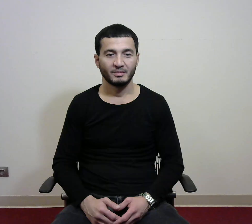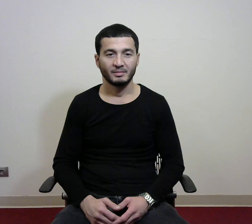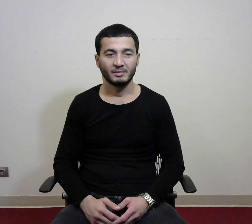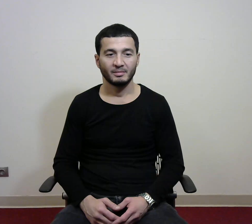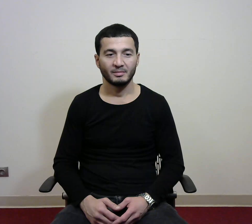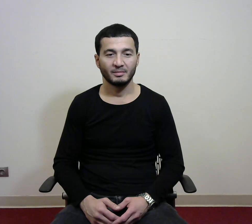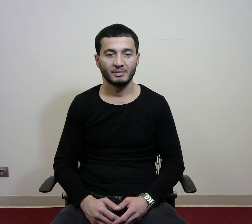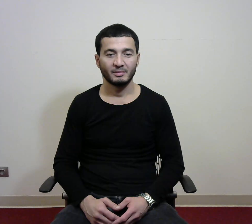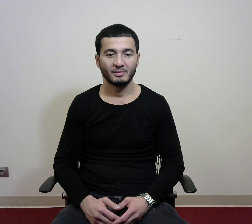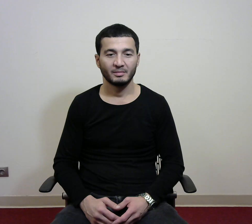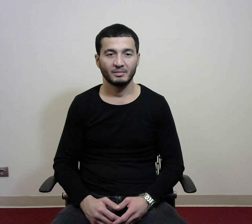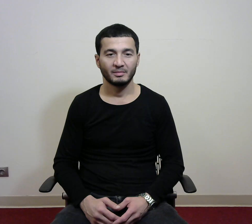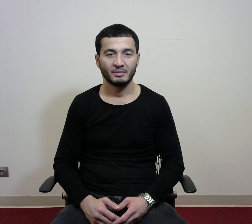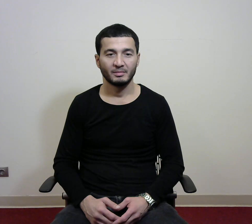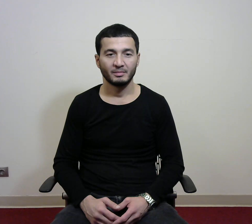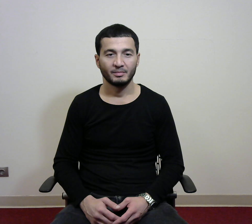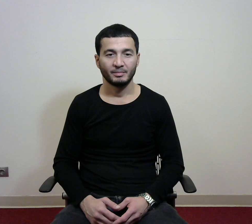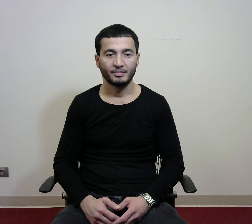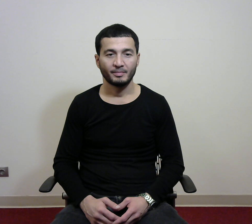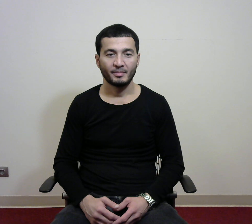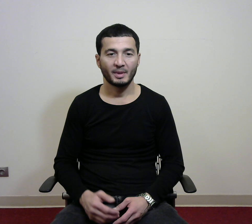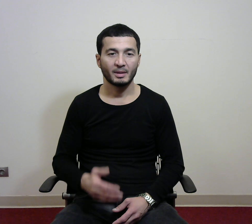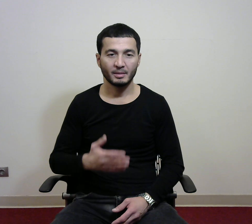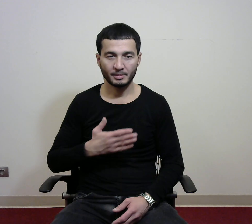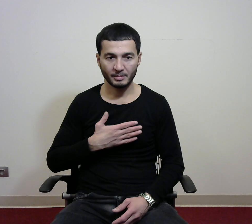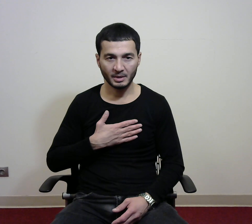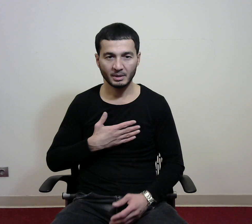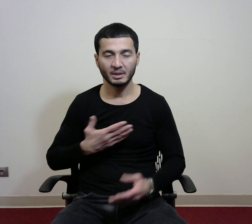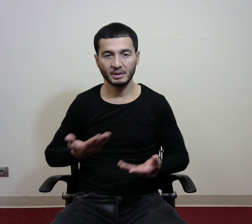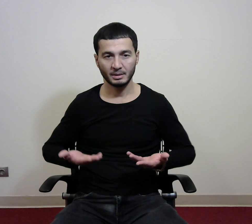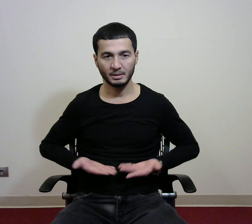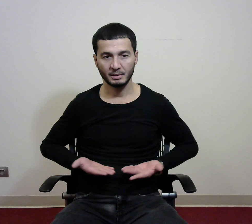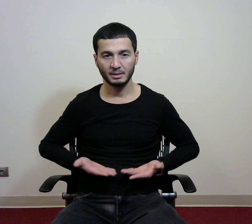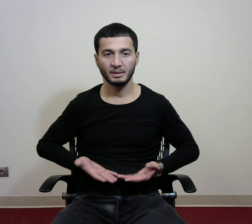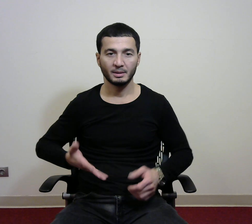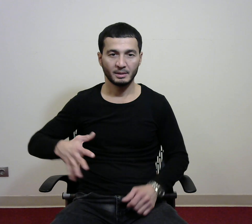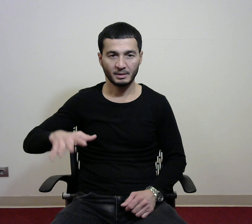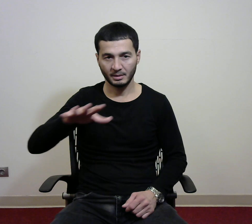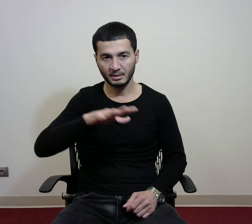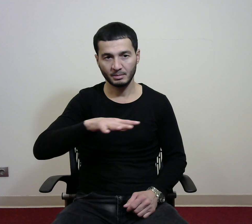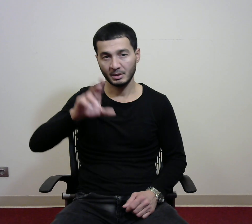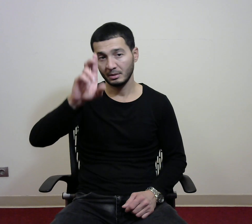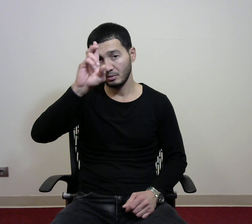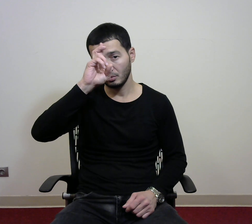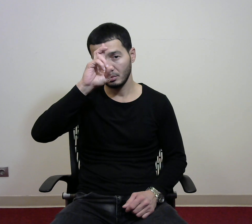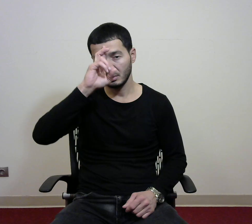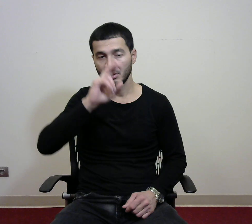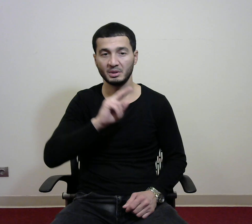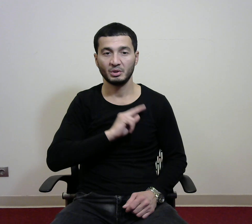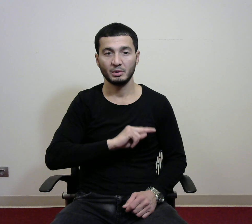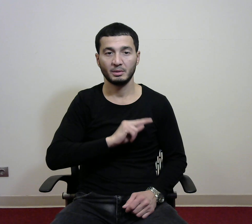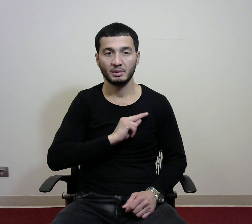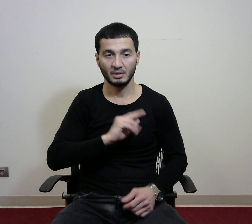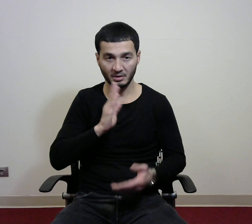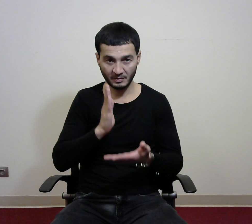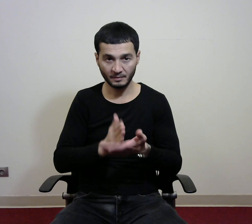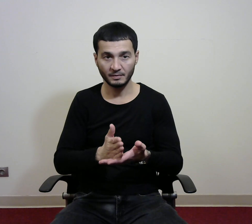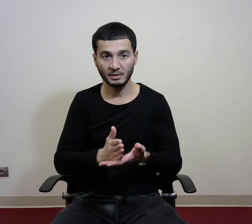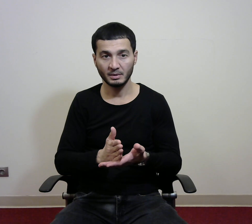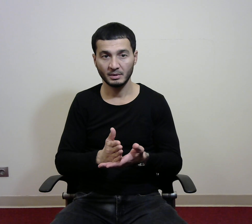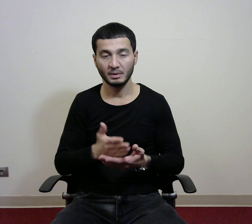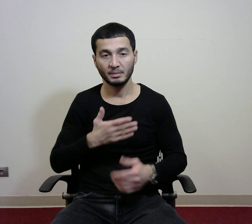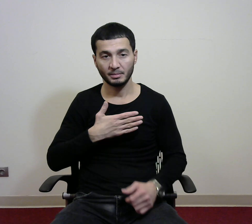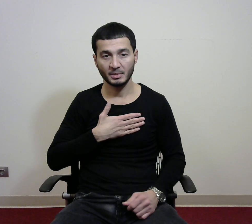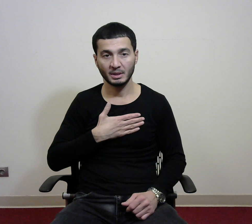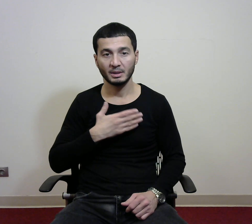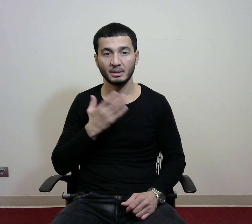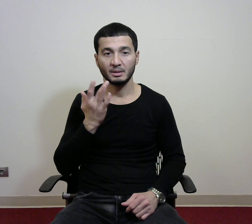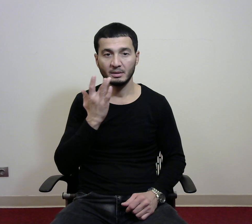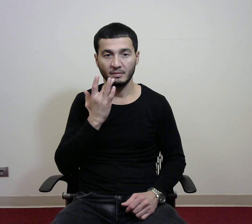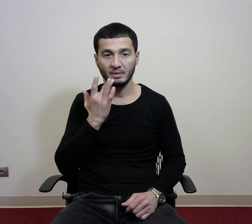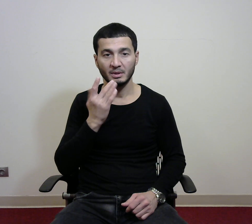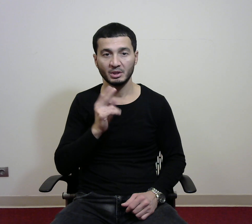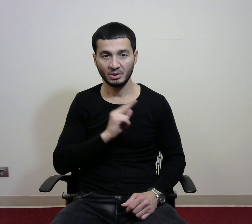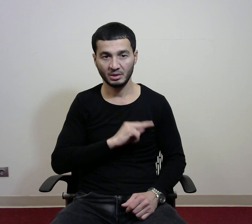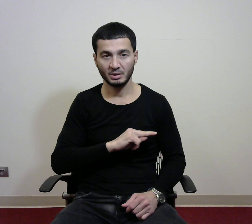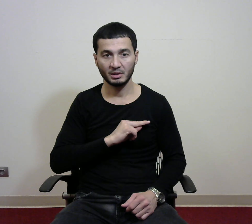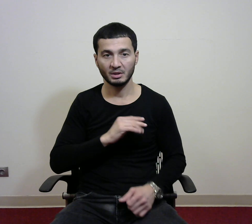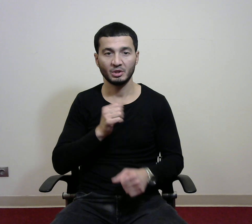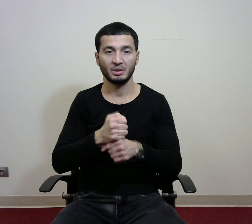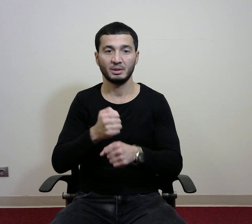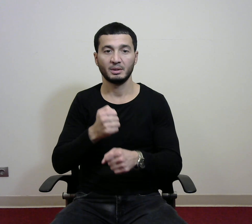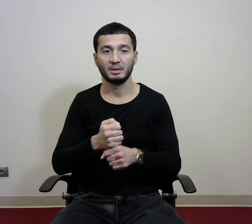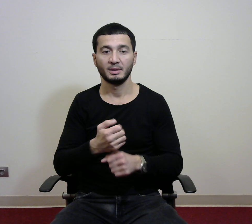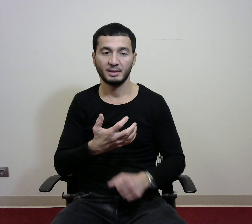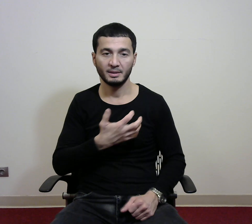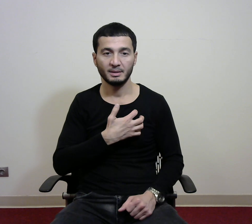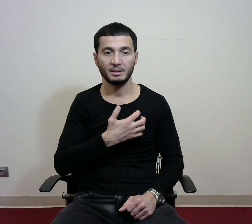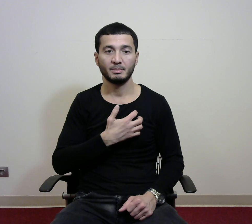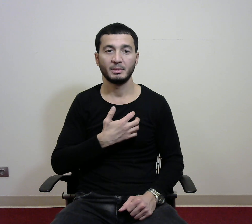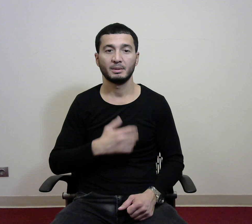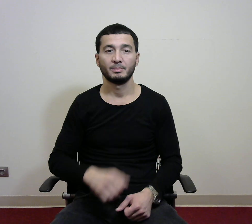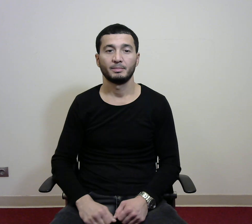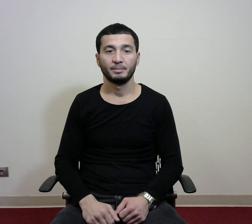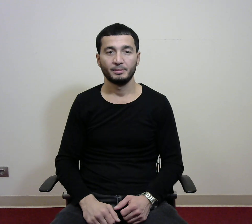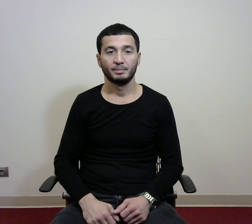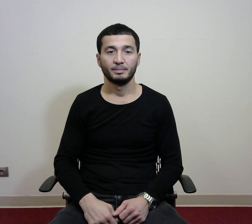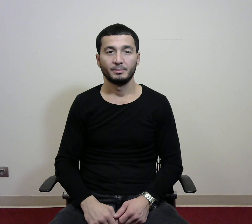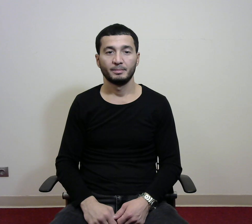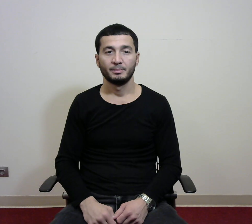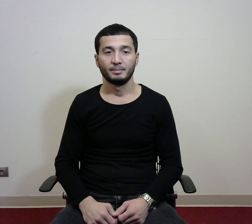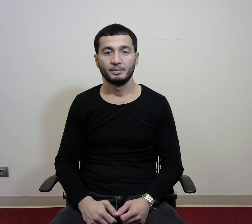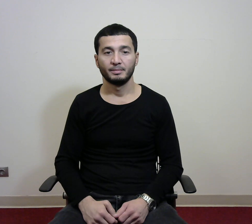Mənim yaşadığım ərazidə dövlət işi var, mən həmin işdə işləmək istəyirəm